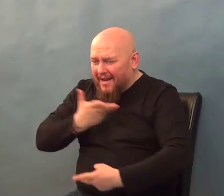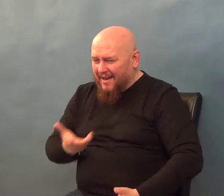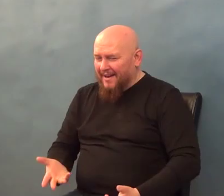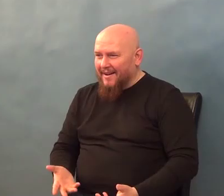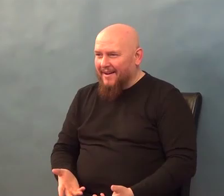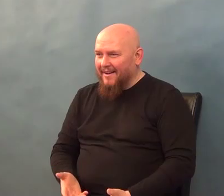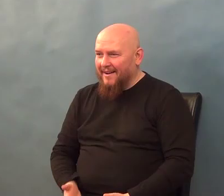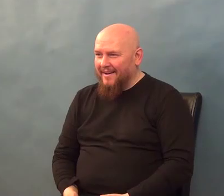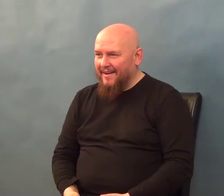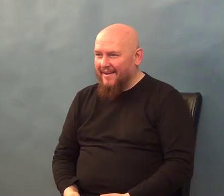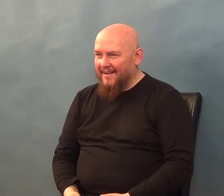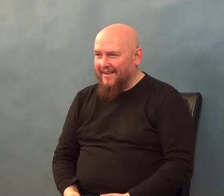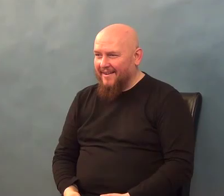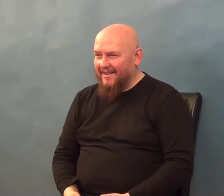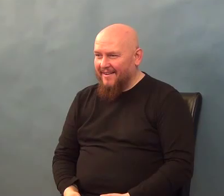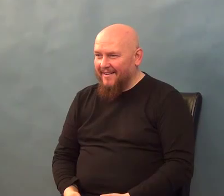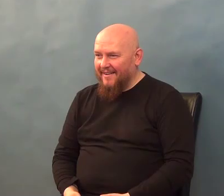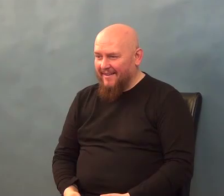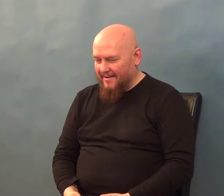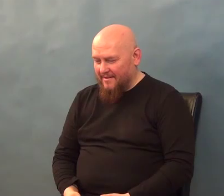Ale szukaj jakiejś daty i daj mi termin.